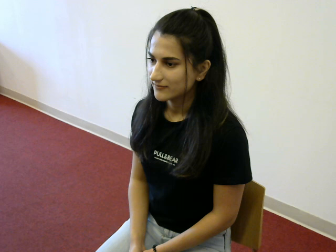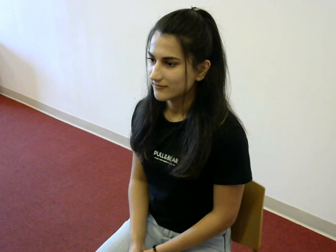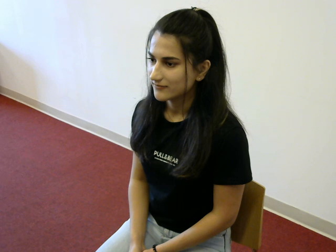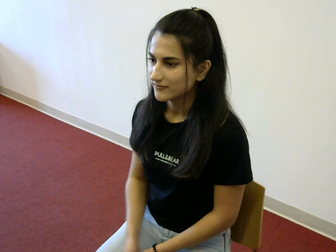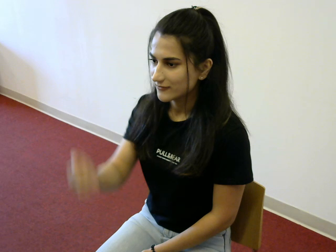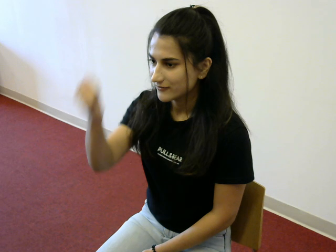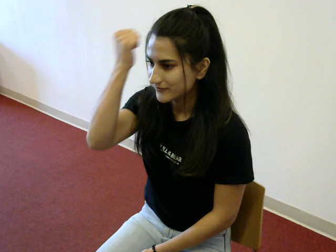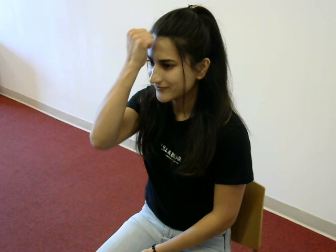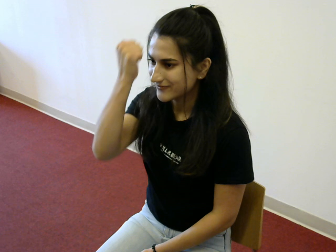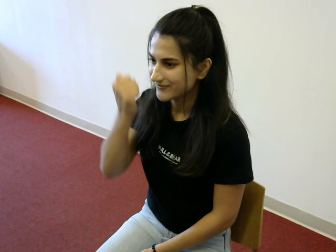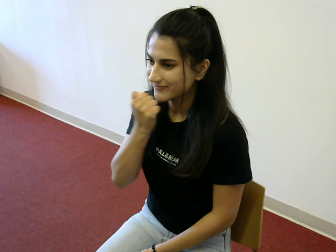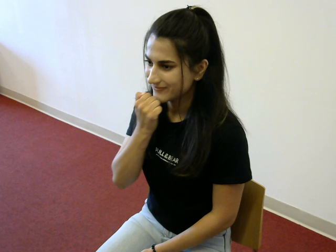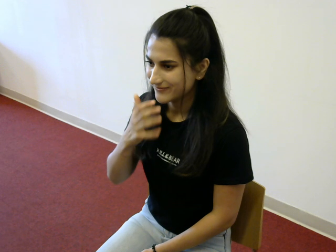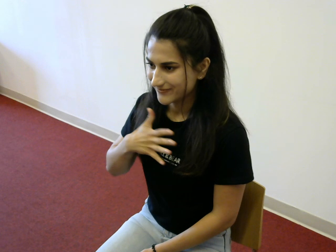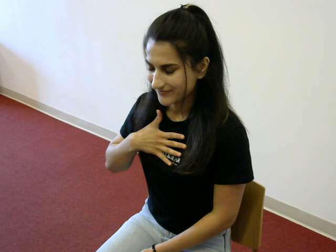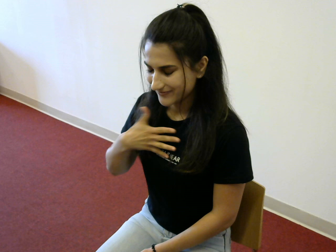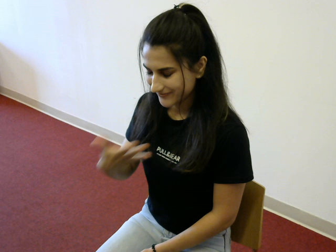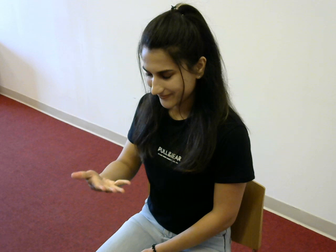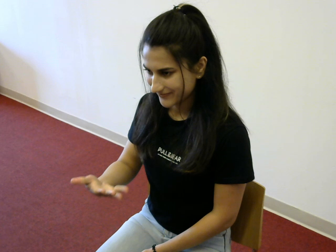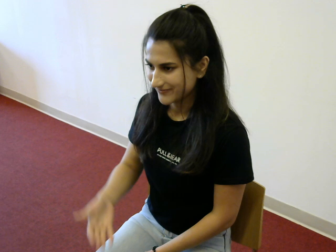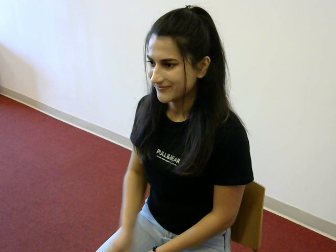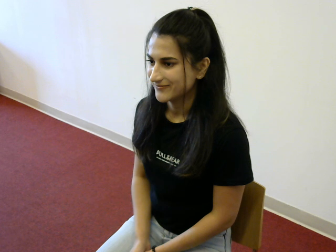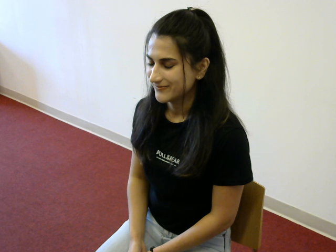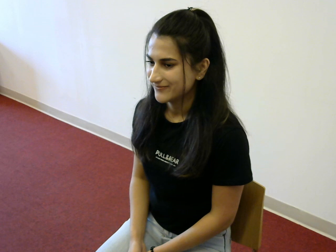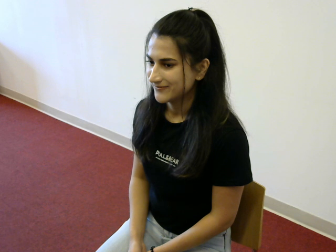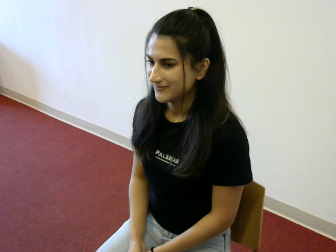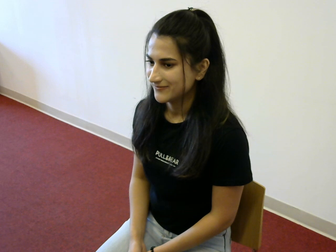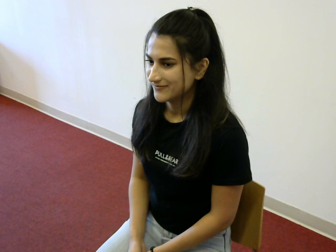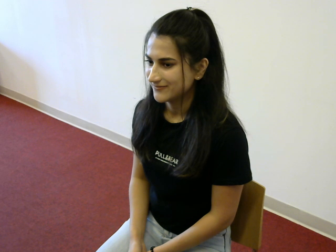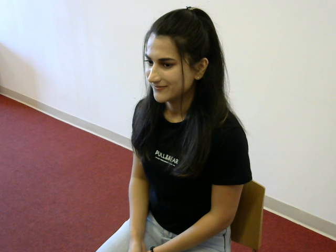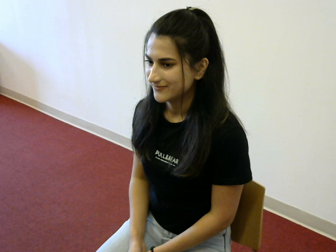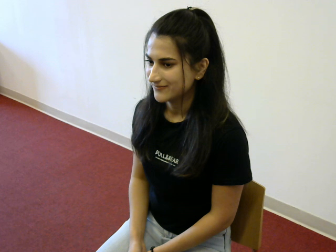Təşəkkür edirəm